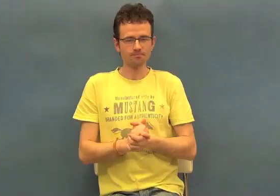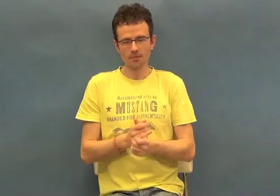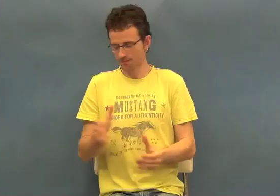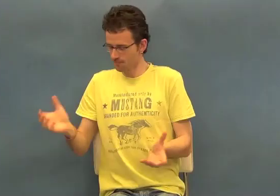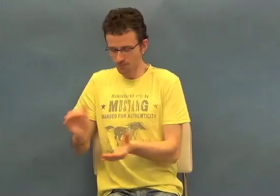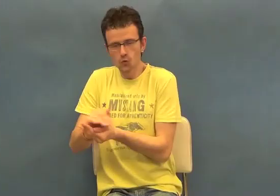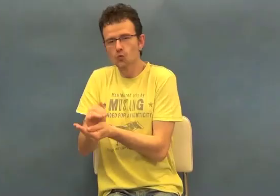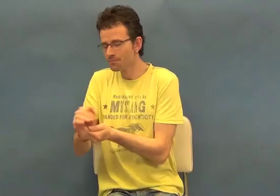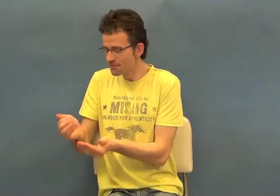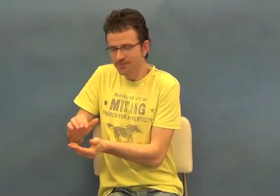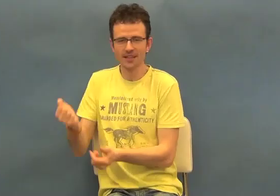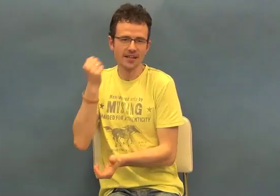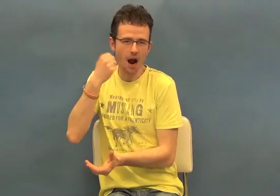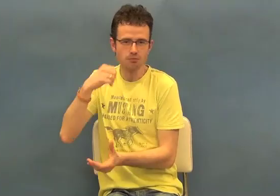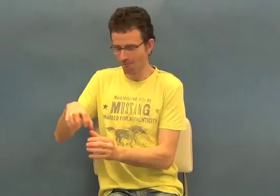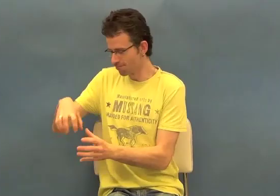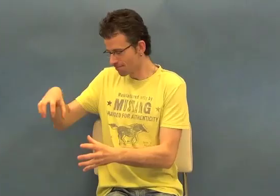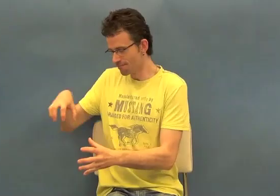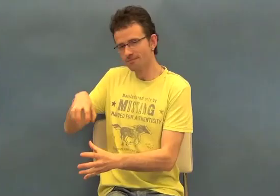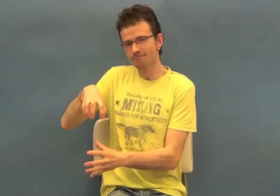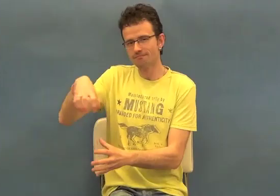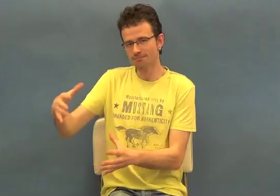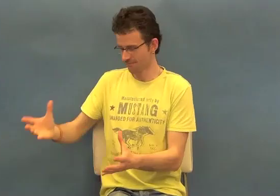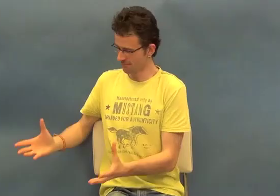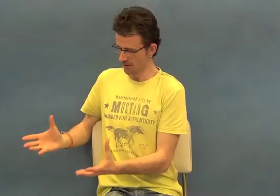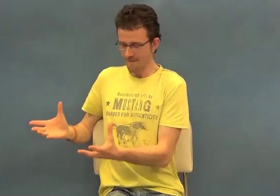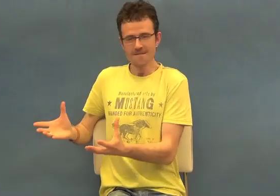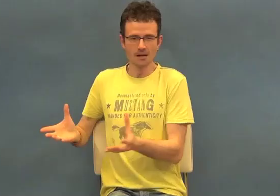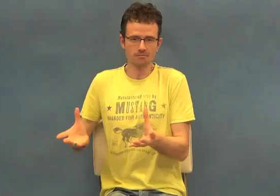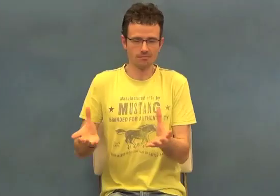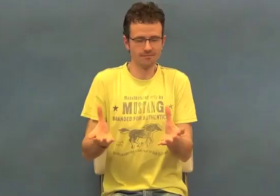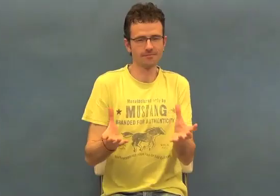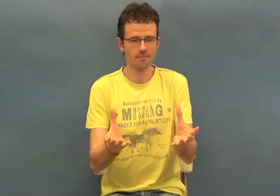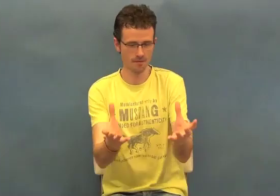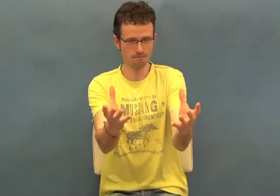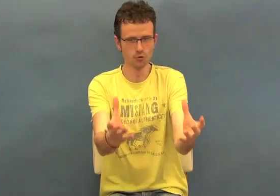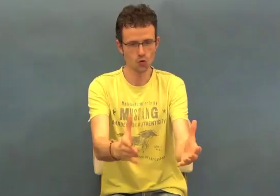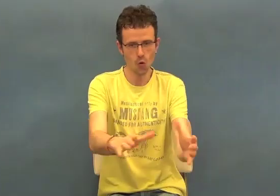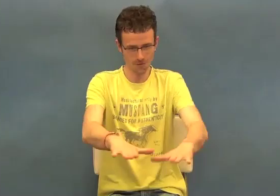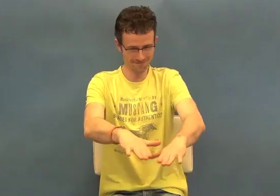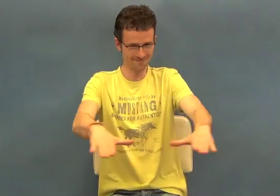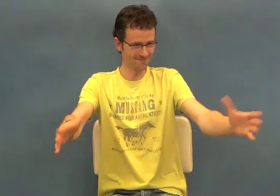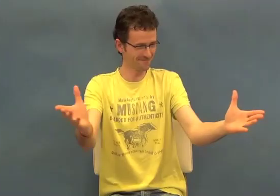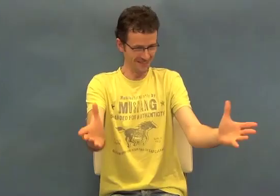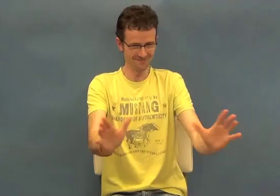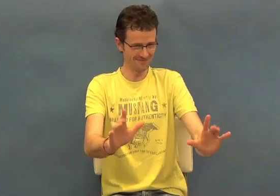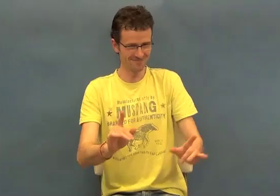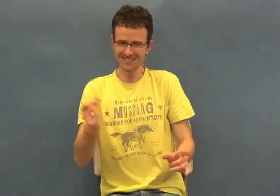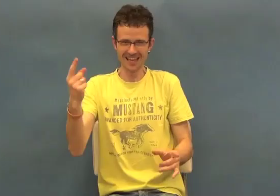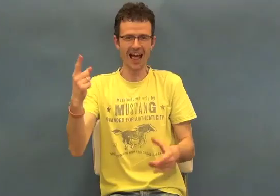Myszka umyła jabłka, ułożyła je w misce, przyniosła i postawiła ją na stole.